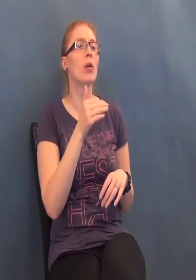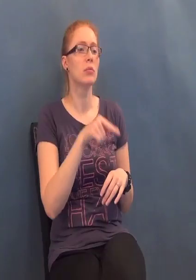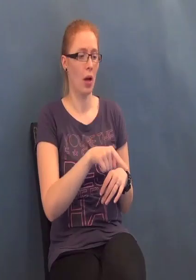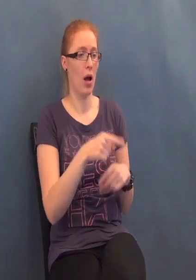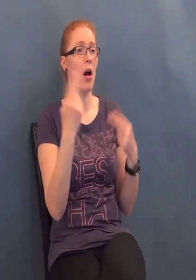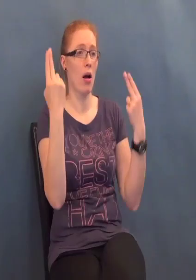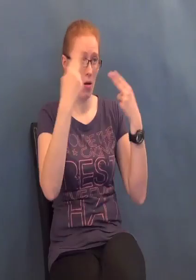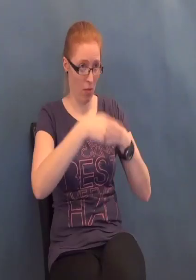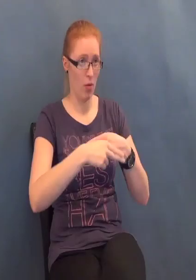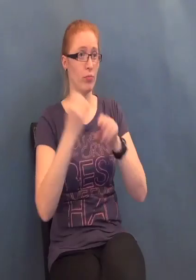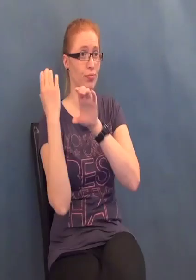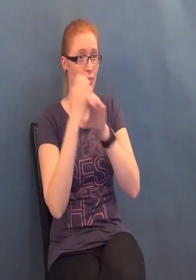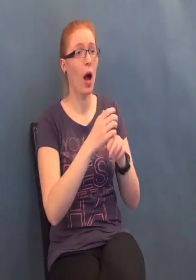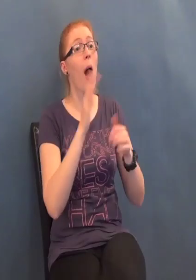Może to pokazuje, że jak opuszcza się szlaban, to pociąg nadjeżdża.